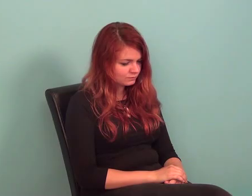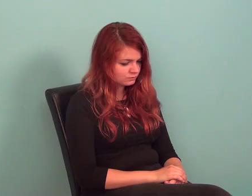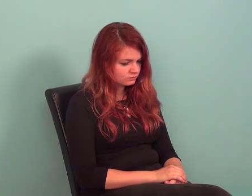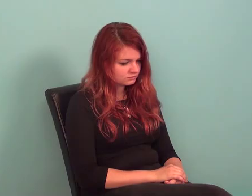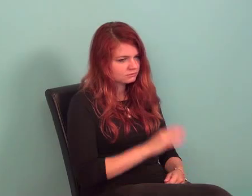Chyba...